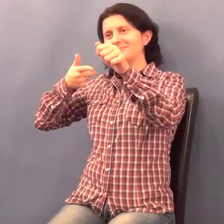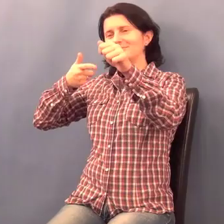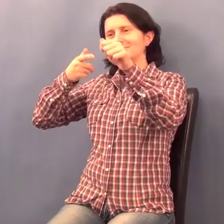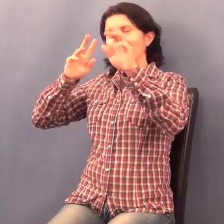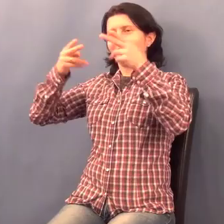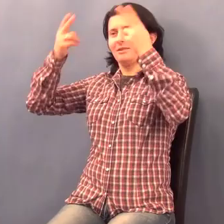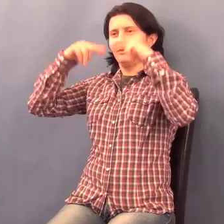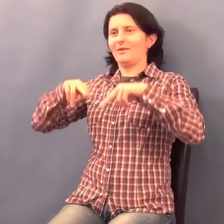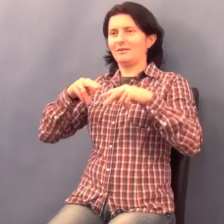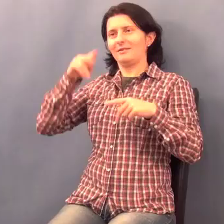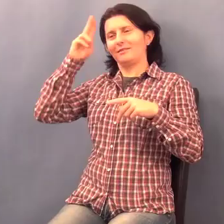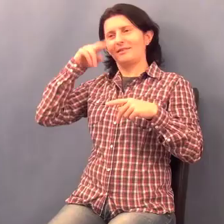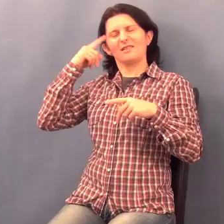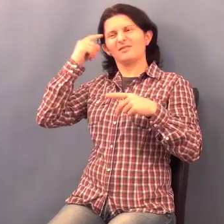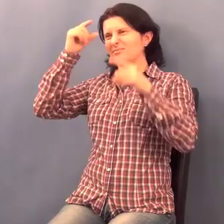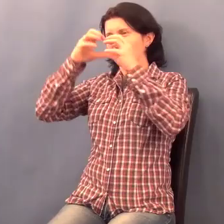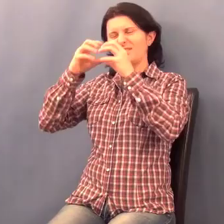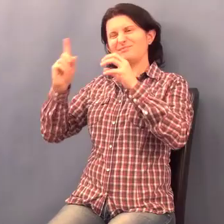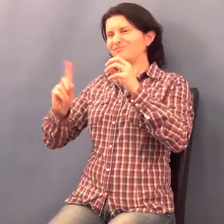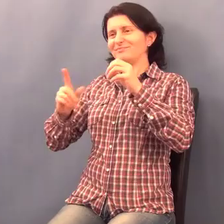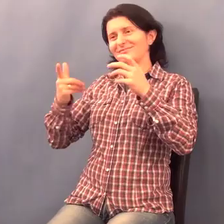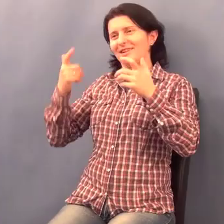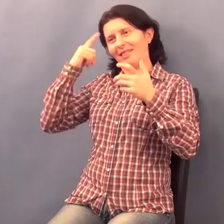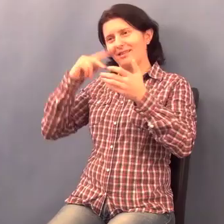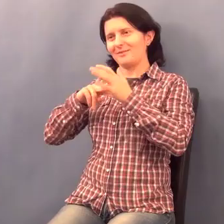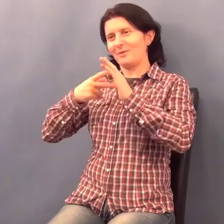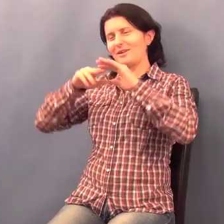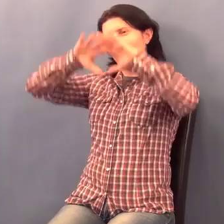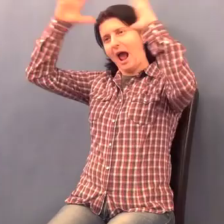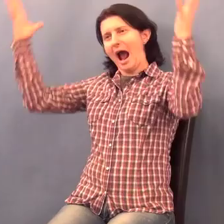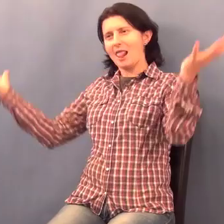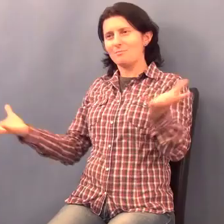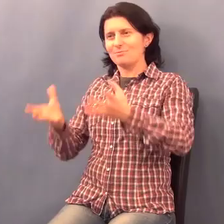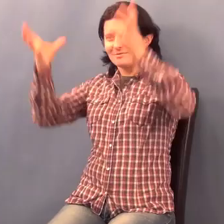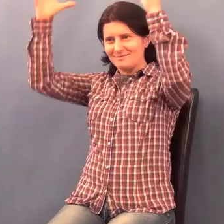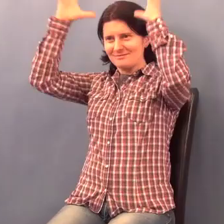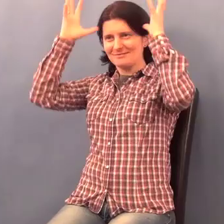Następnie tata pomyślał, że małe jabłko nie jest najlepszy i wpadł na pomysł, aby położyć sobie na głowie duży arbuz.